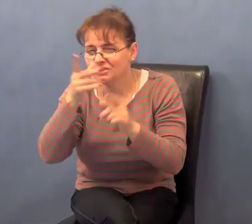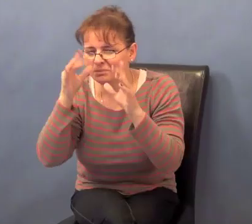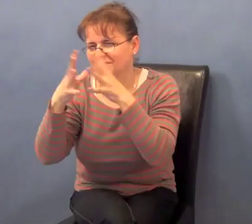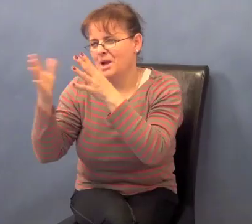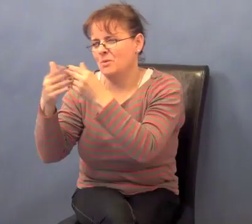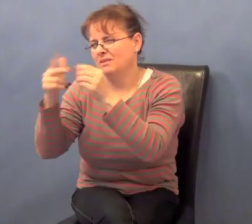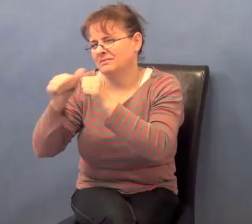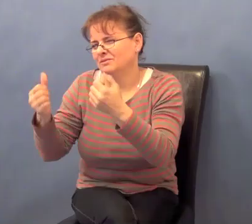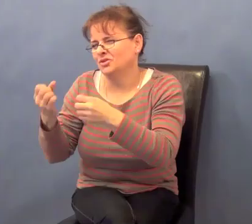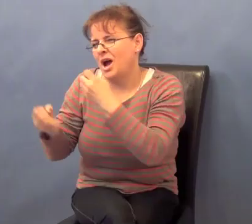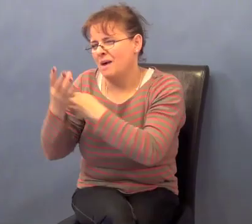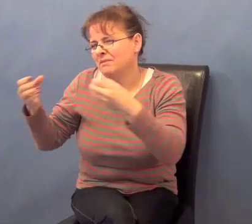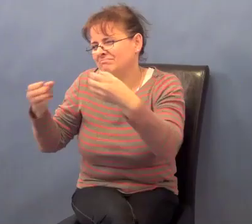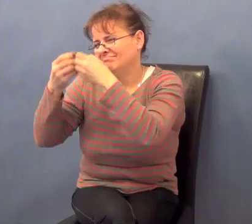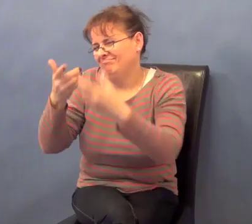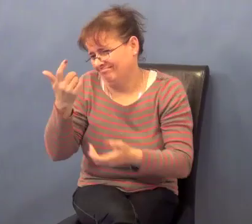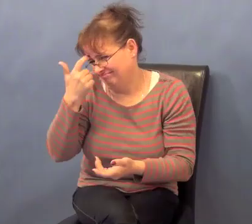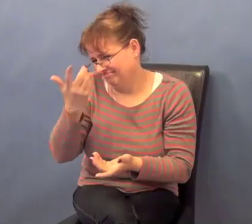Dziecko zaśnie w domu, to wy z mężem możecie pić szampana.